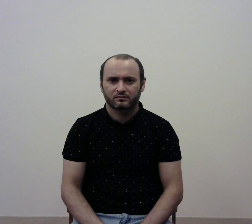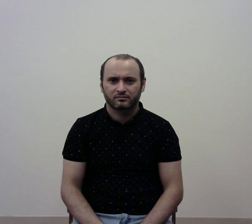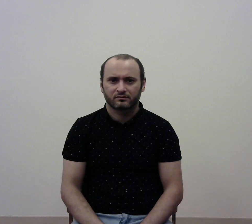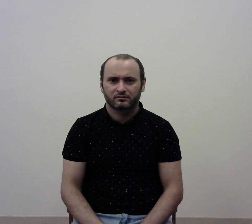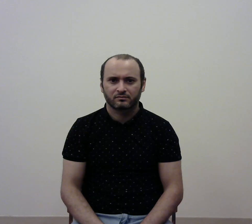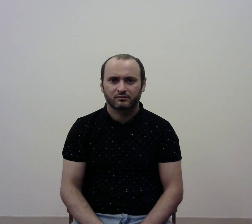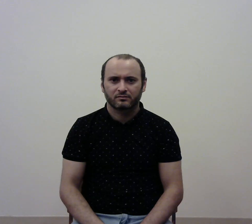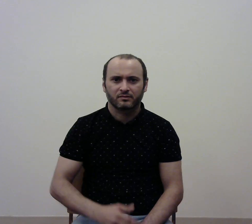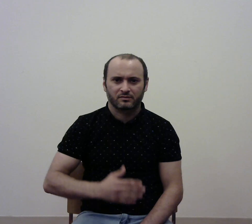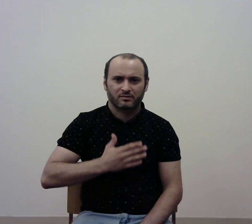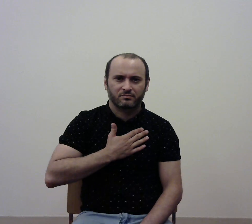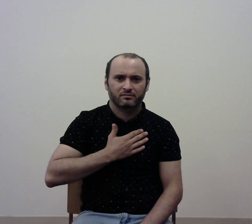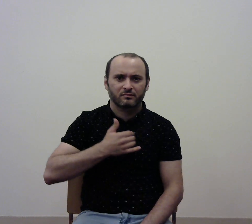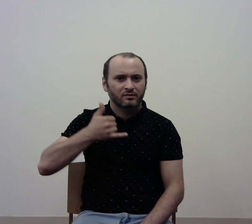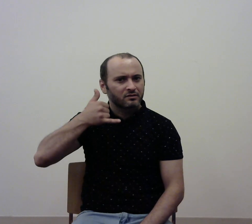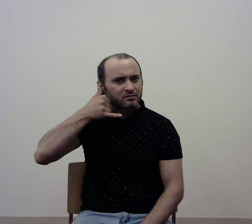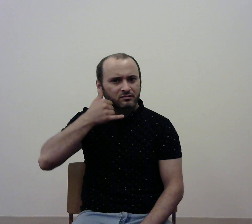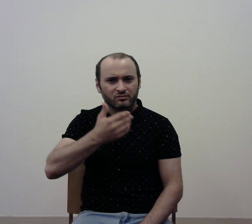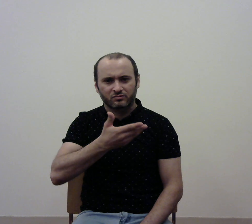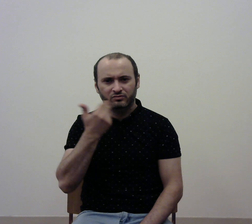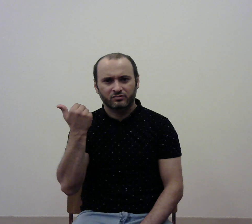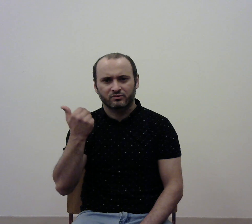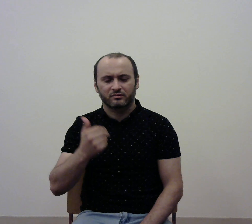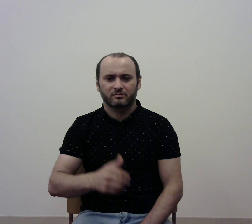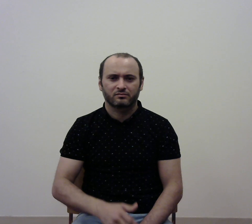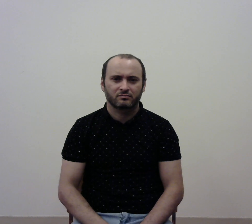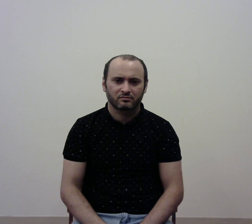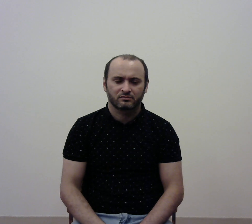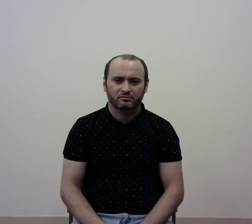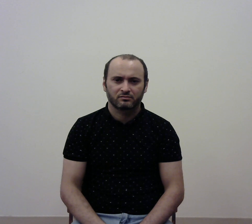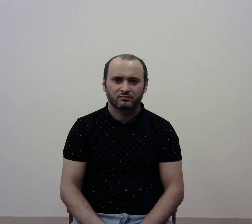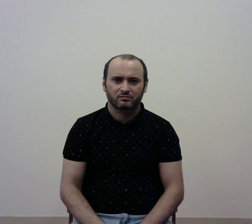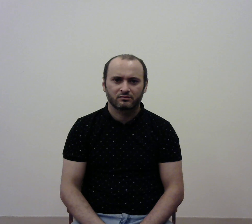Mənim telefonum yoxdur